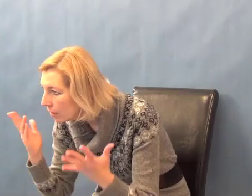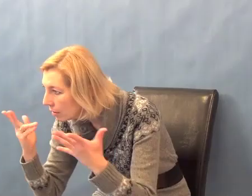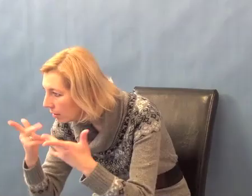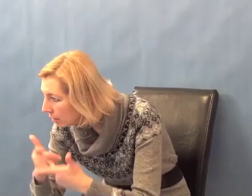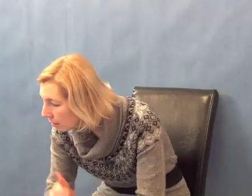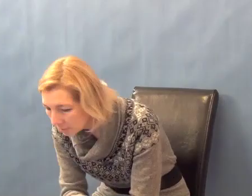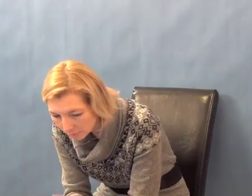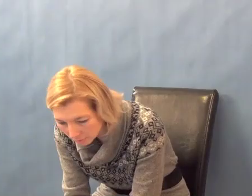Podobno, oblicz.